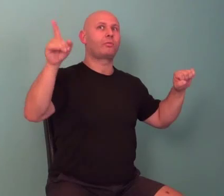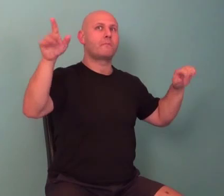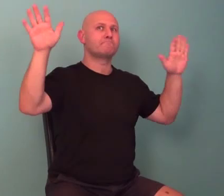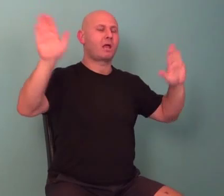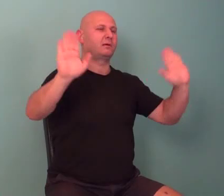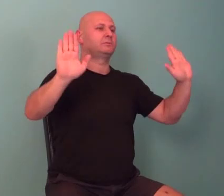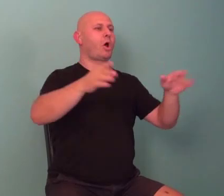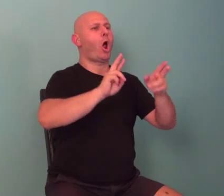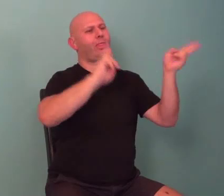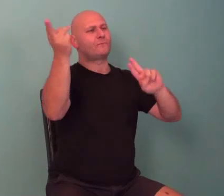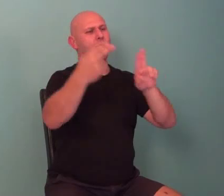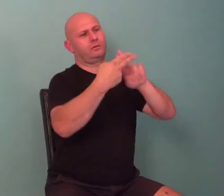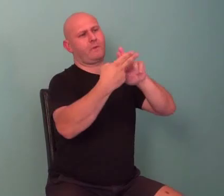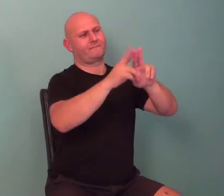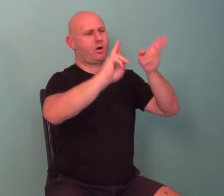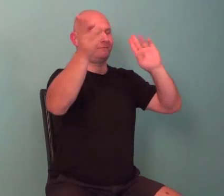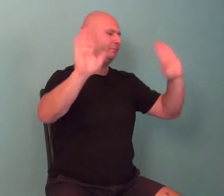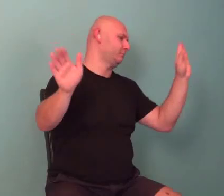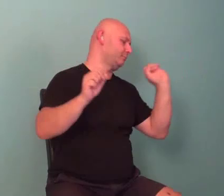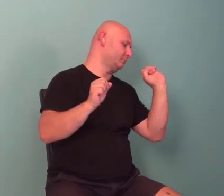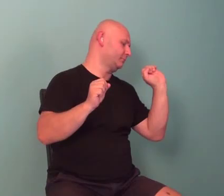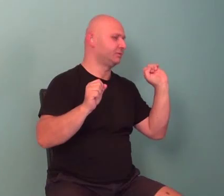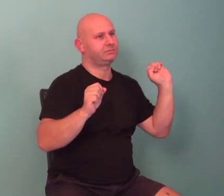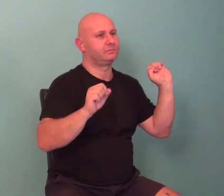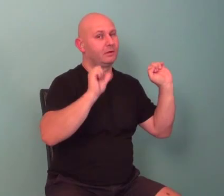Jeśli pada deszcz, wtedy nie - odwołać spotkanie i położyć się spać.